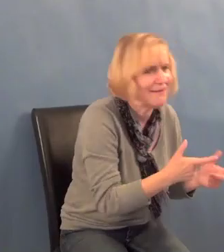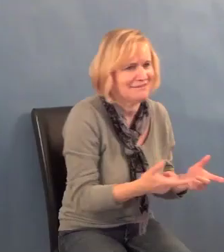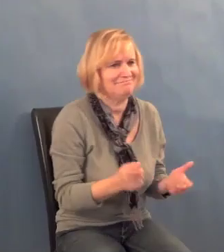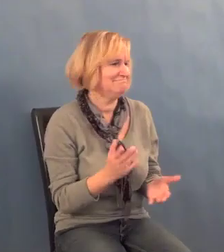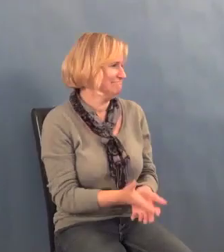Już.